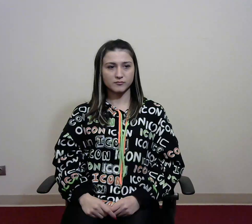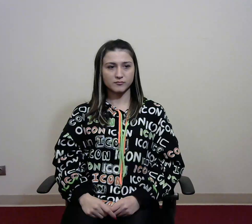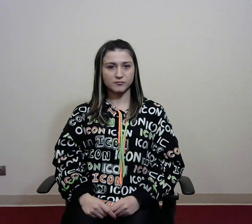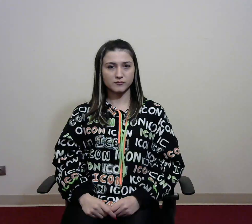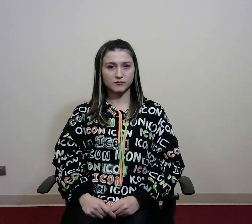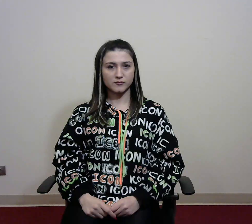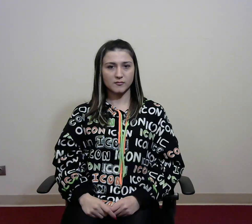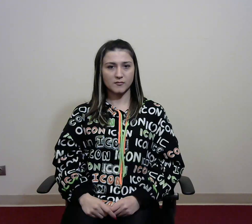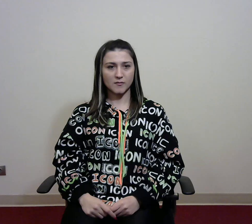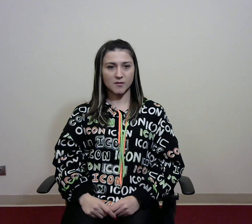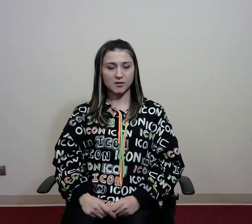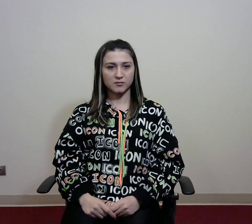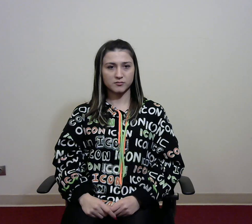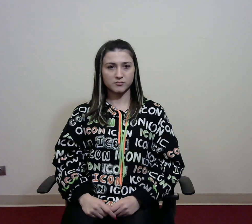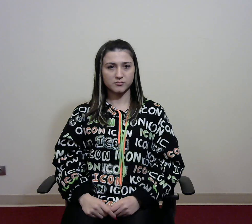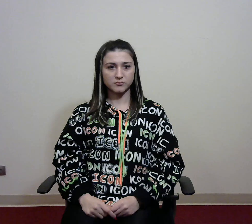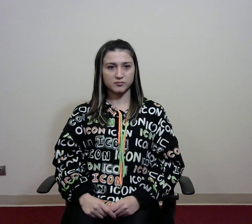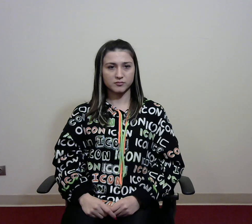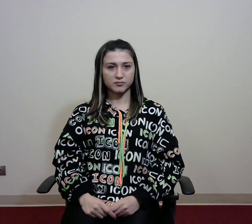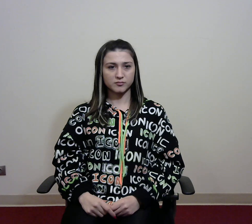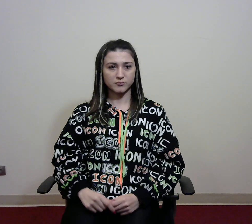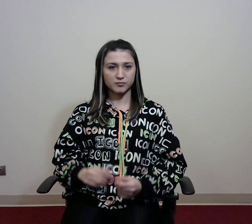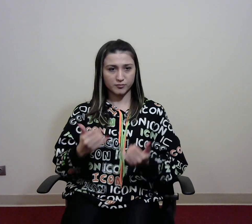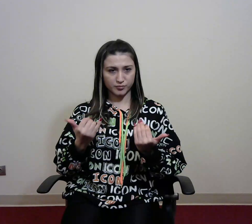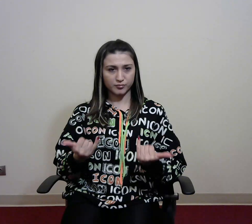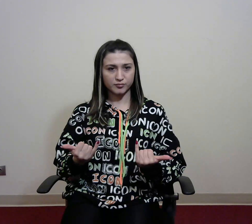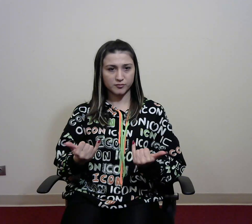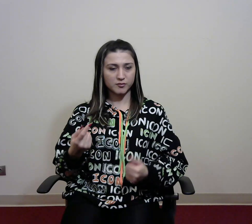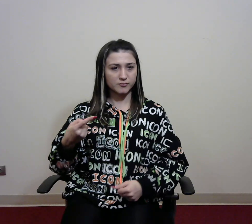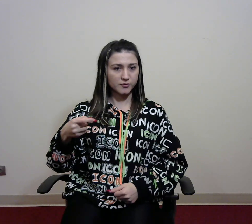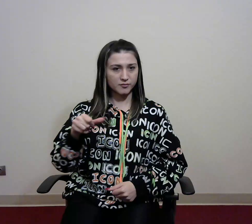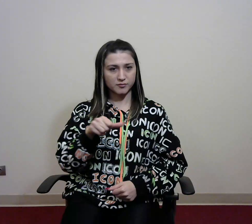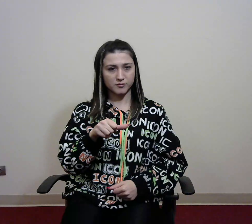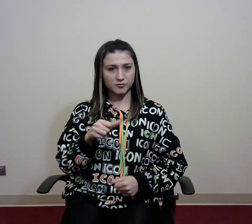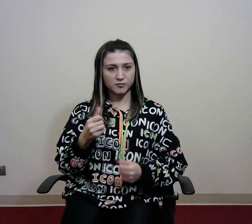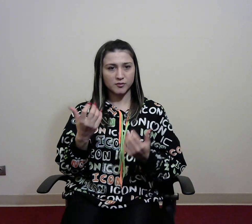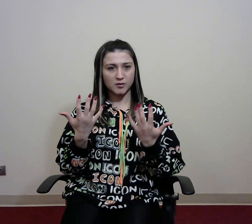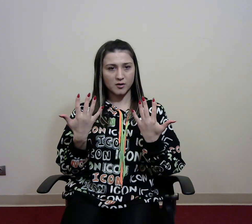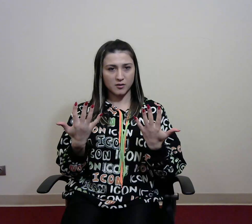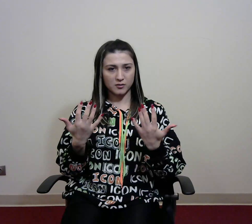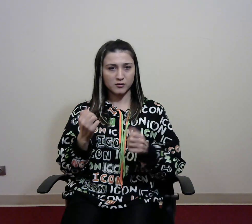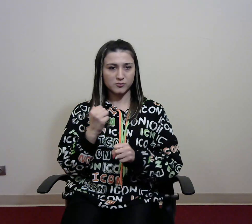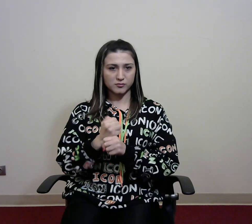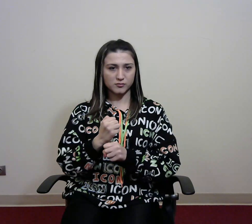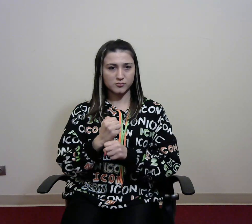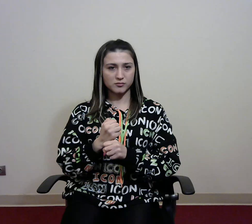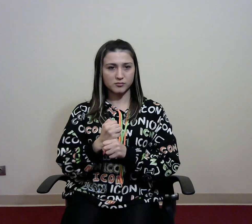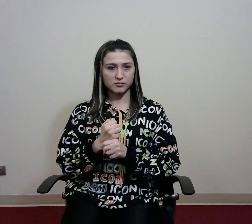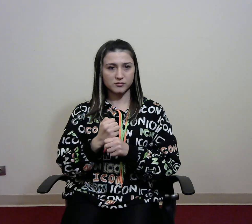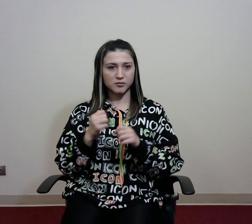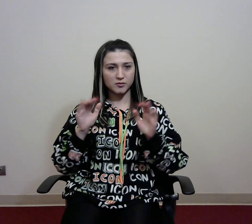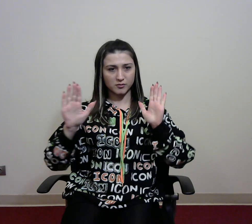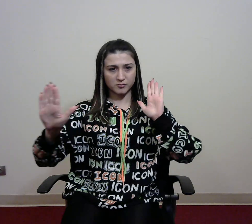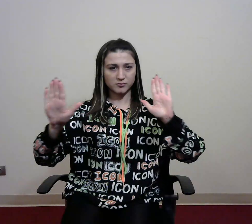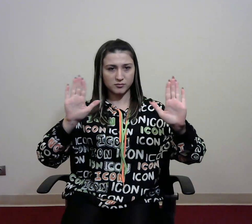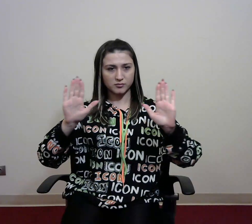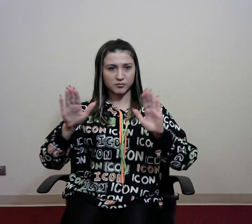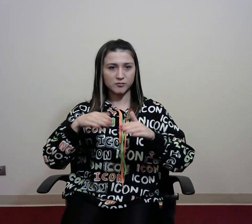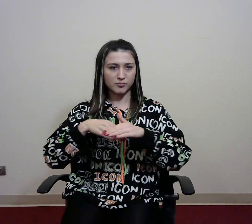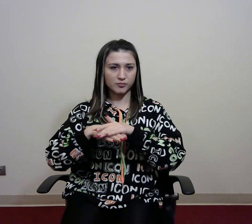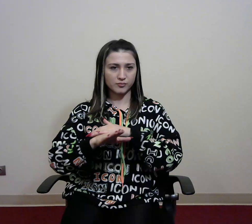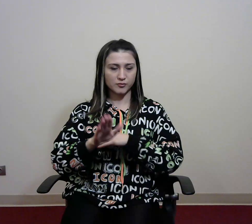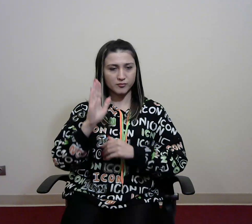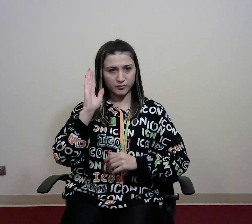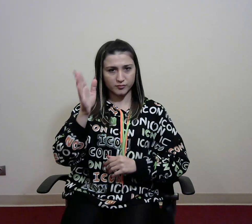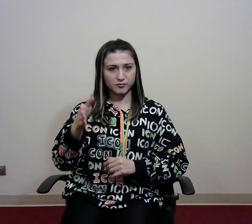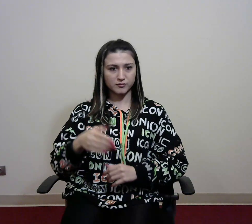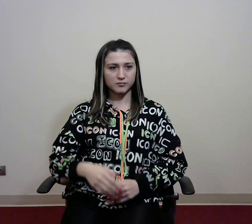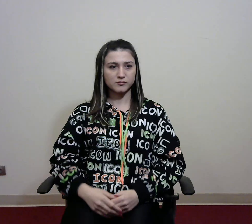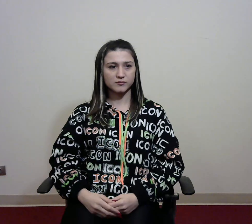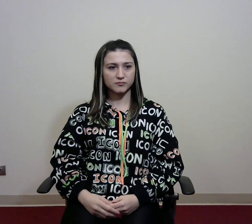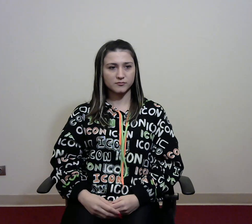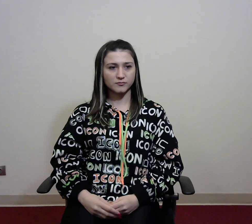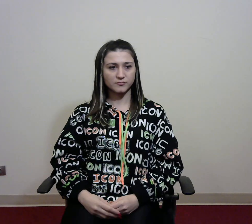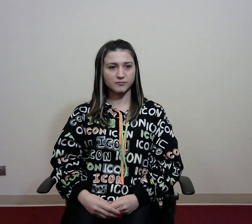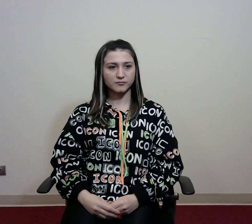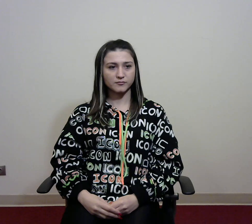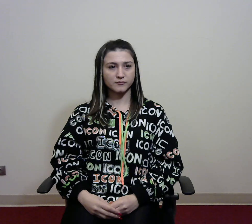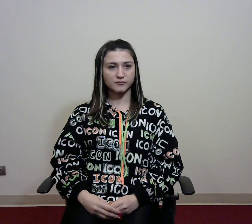Bu həftə əl işləri sərgisinə gedəcəm